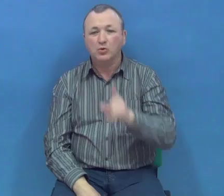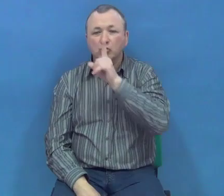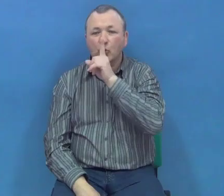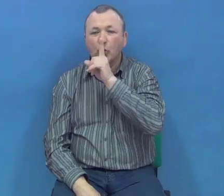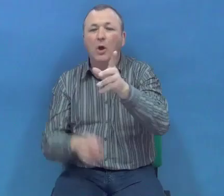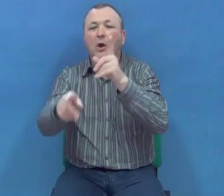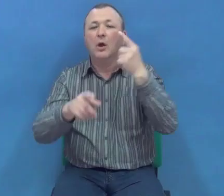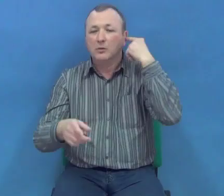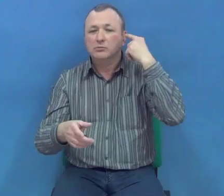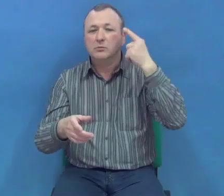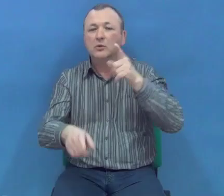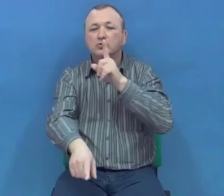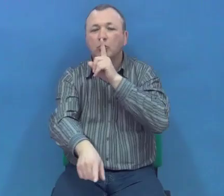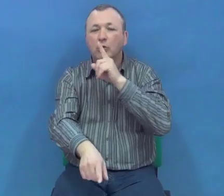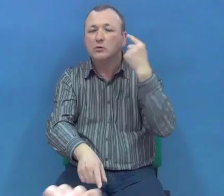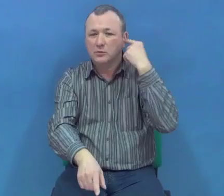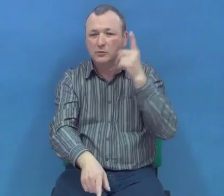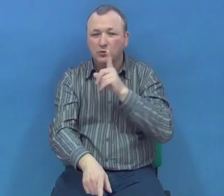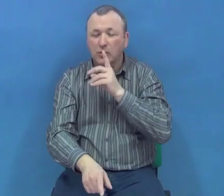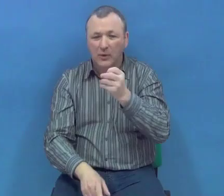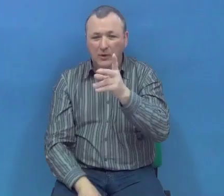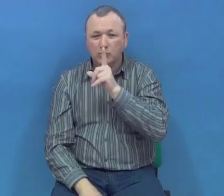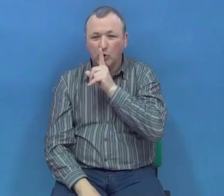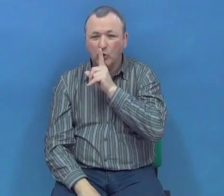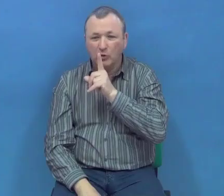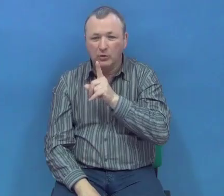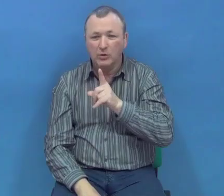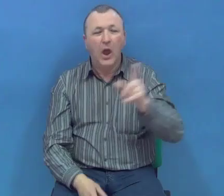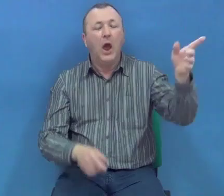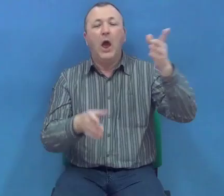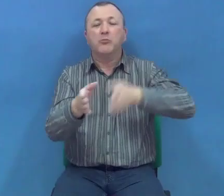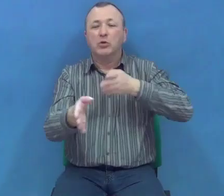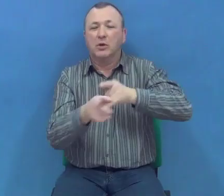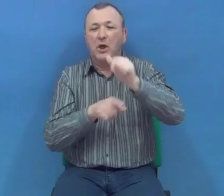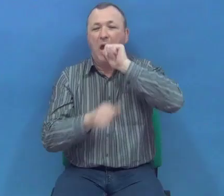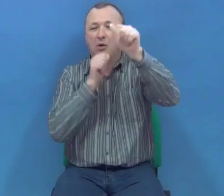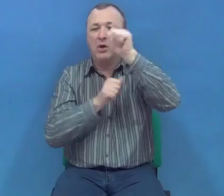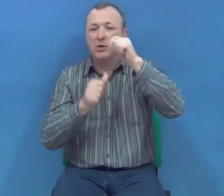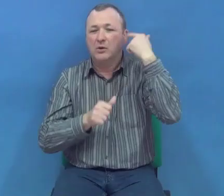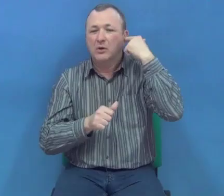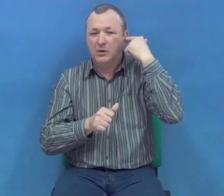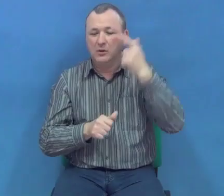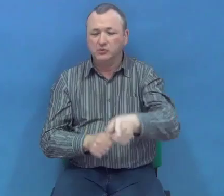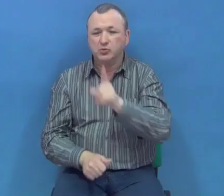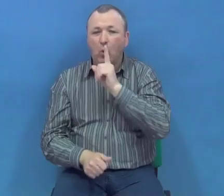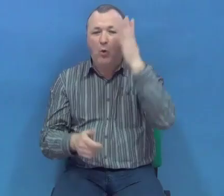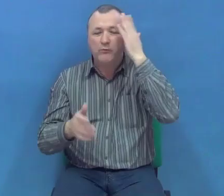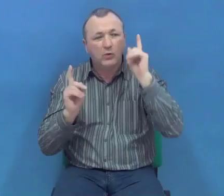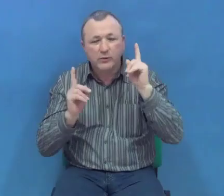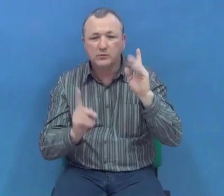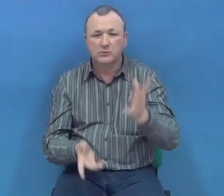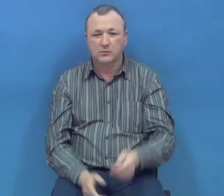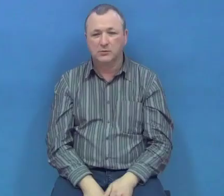Drezyna jest cicha i nie słychać jej w ogóle, a pociągi hałasują i słychać, dlatego na drezynę trzeba uważać bardziej.